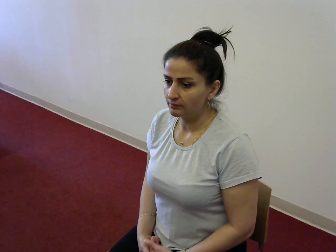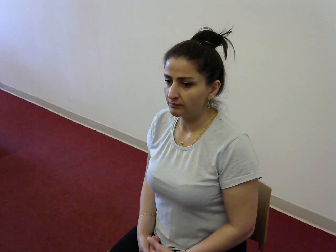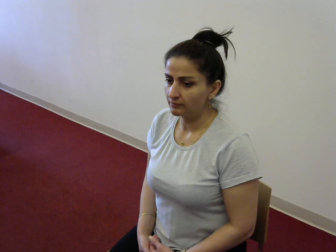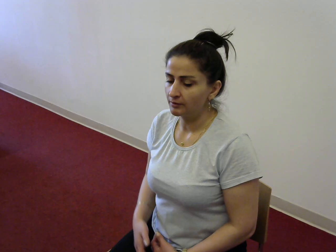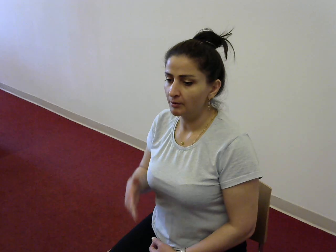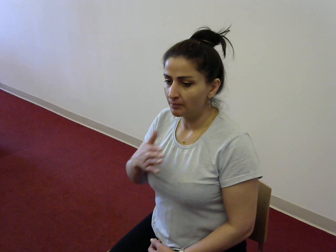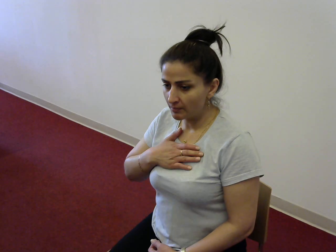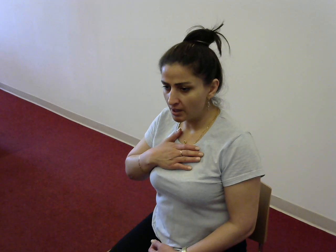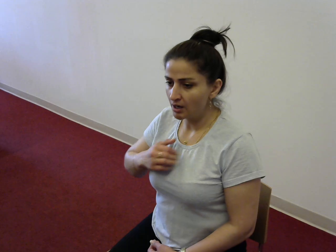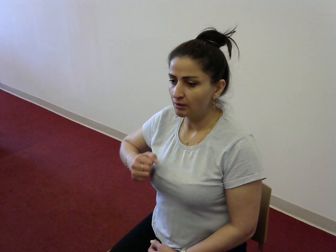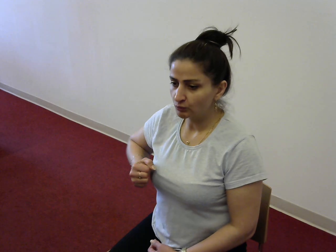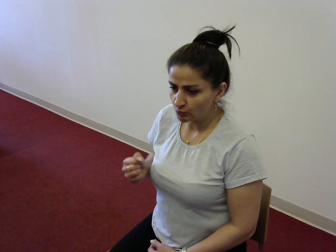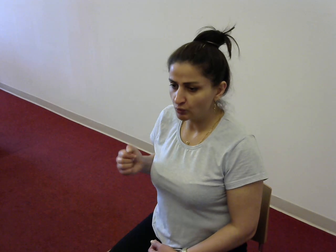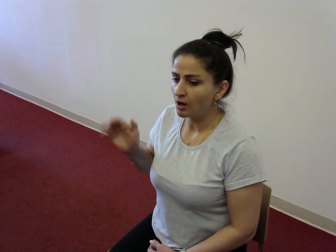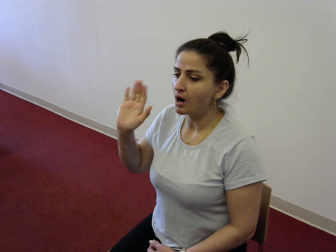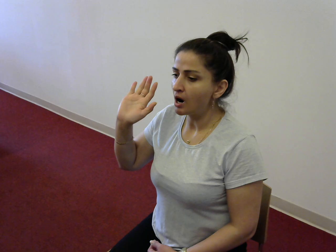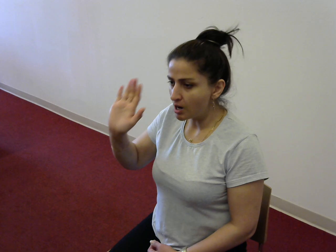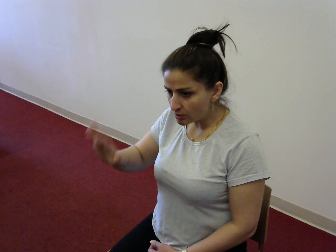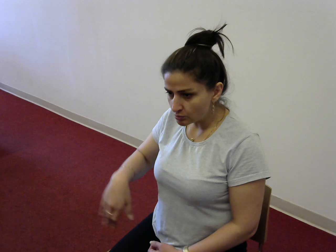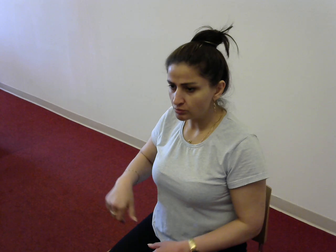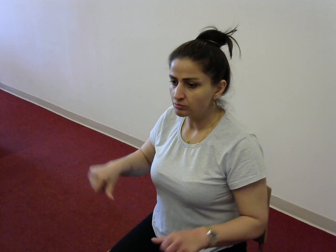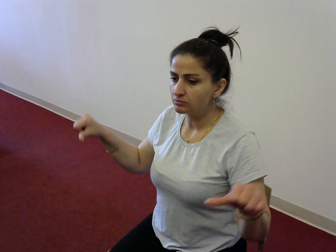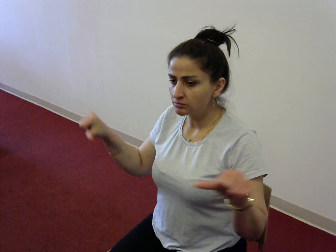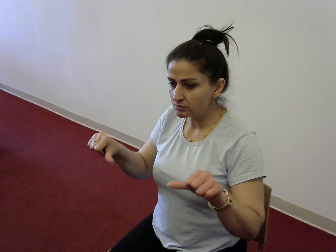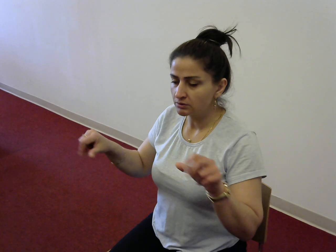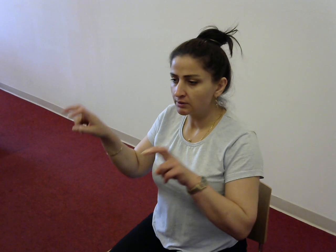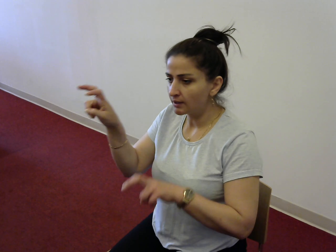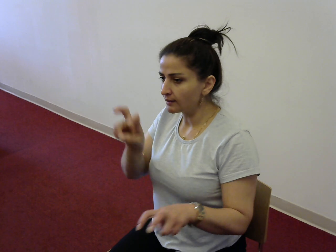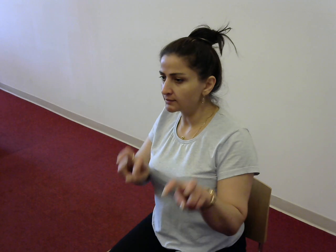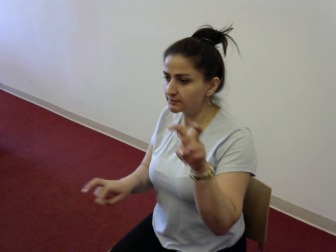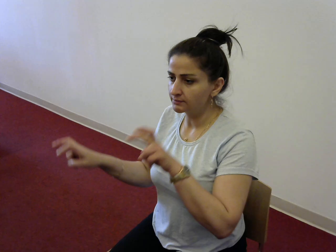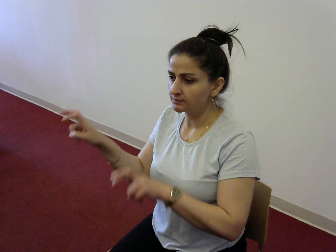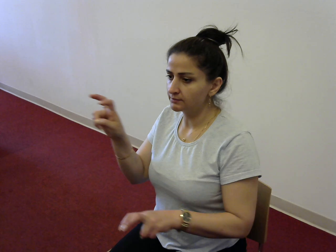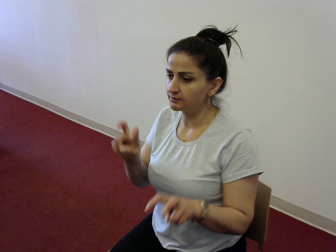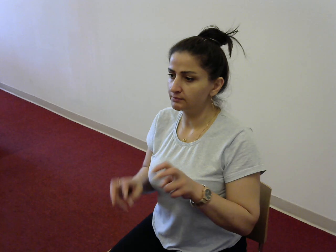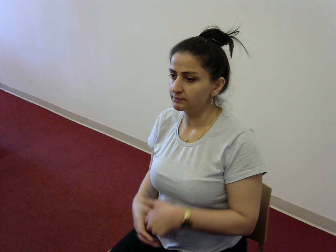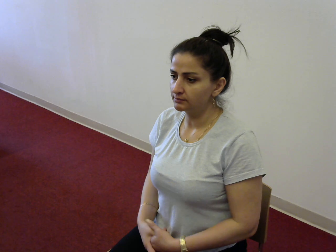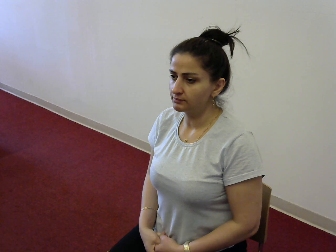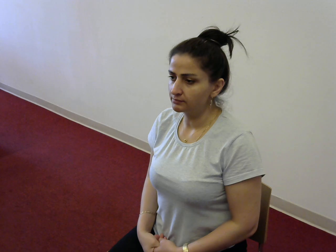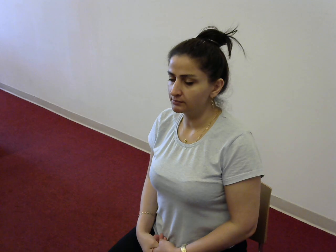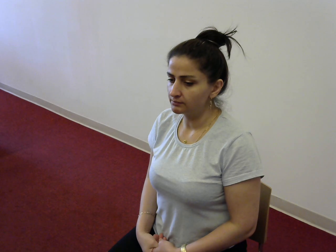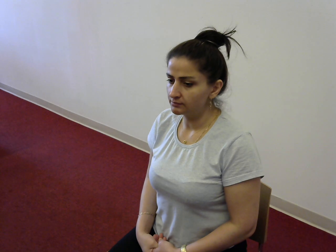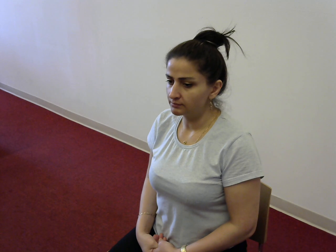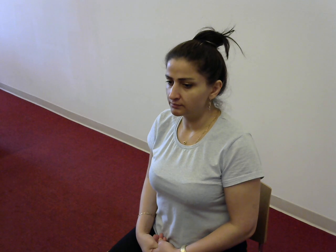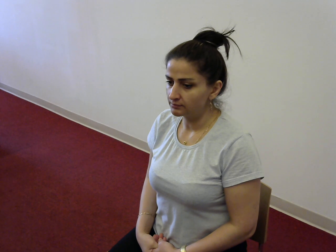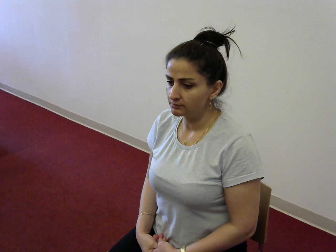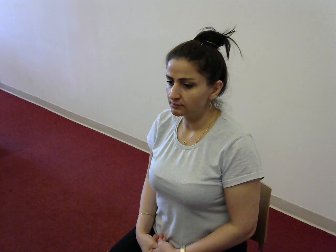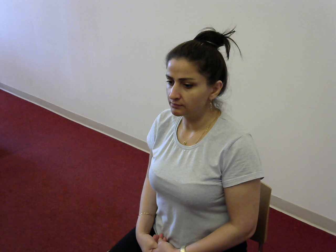Mən dostlarımın olduğu masanı axtarıram